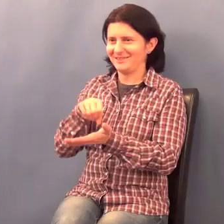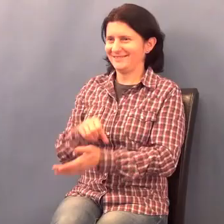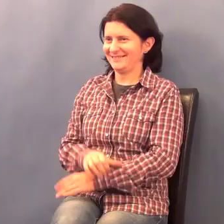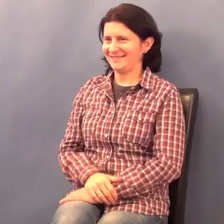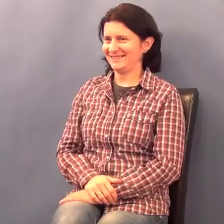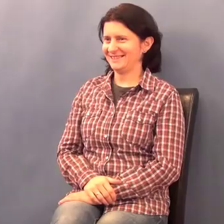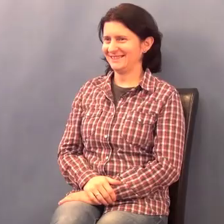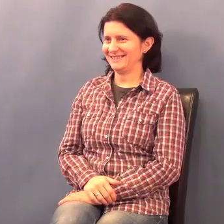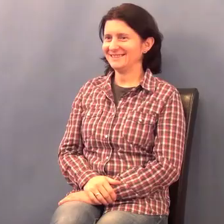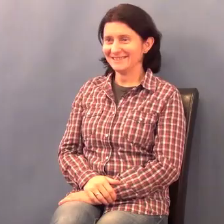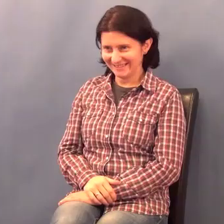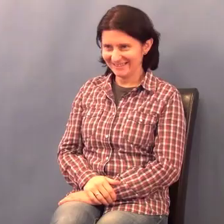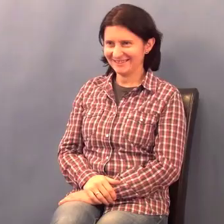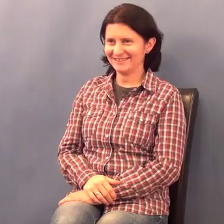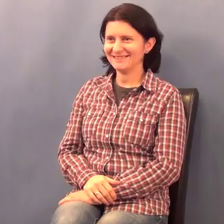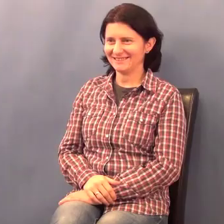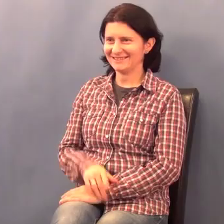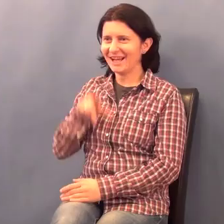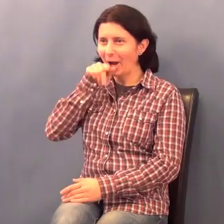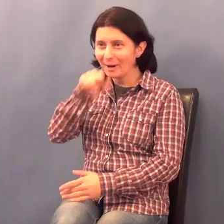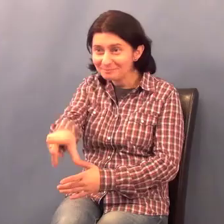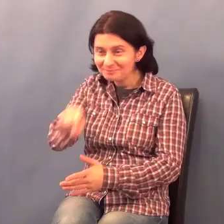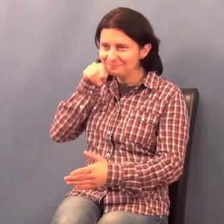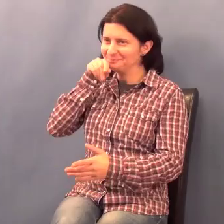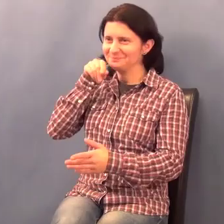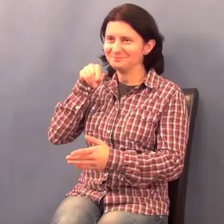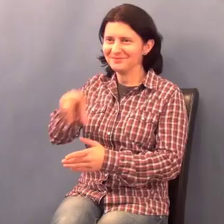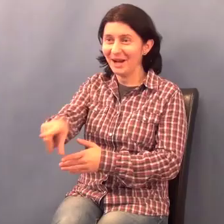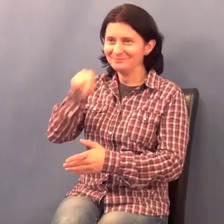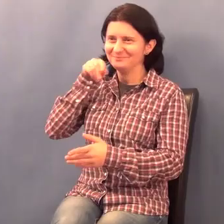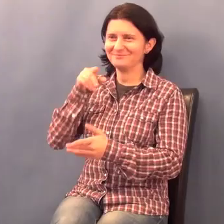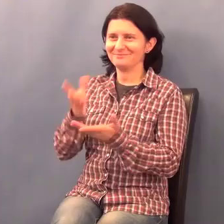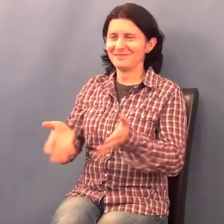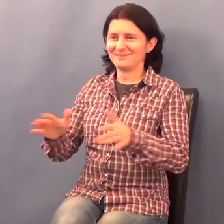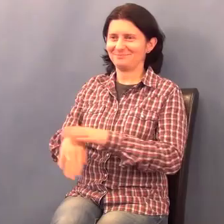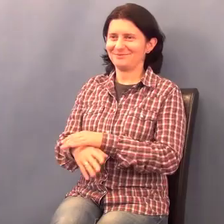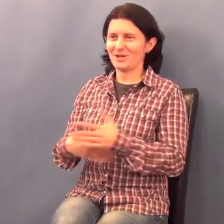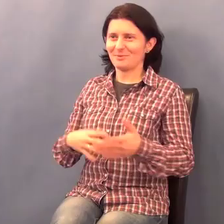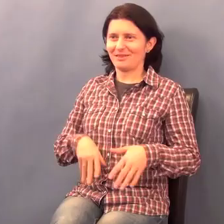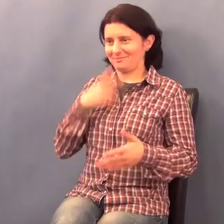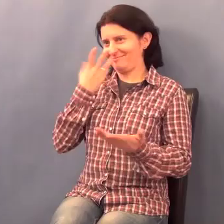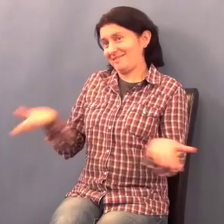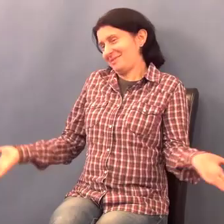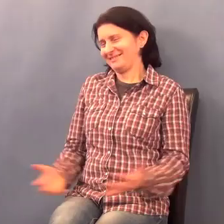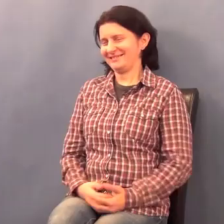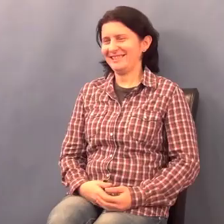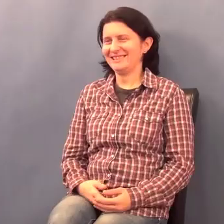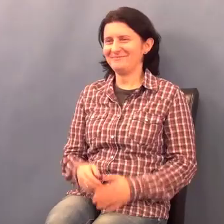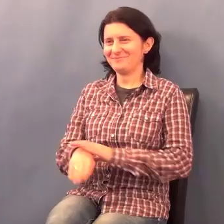Tak, dziobem zabierała. Gospodyni spostrzegła, że nie ma jabłek w pustej misce.